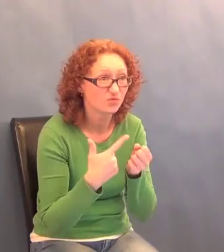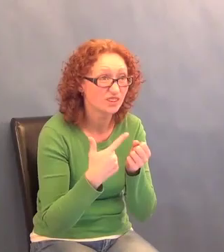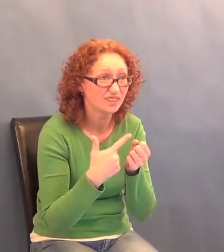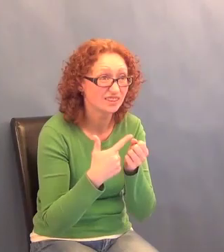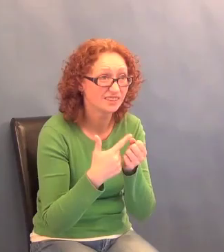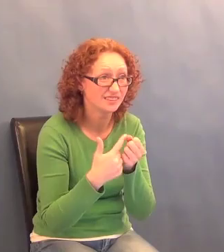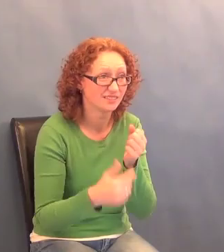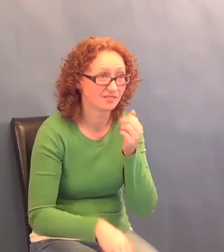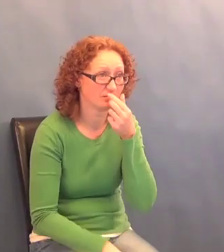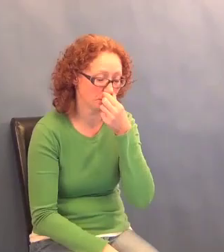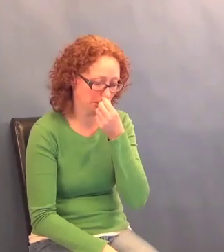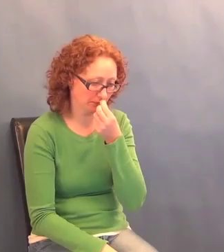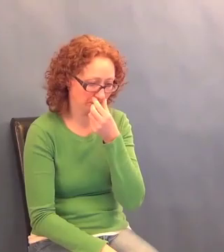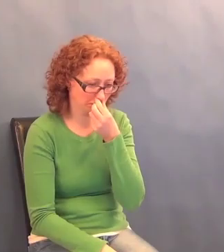Dwudziesty.